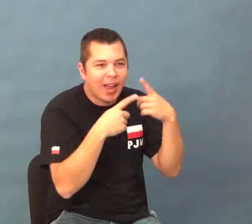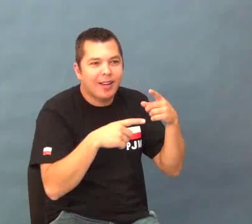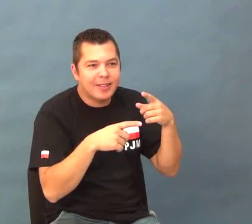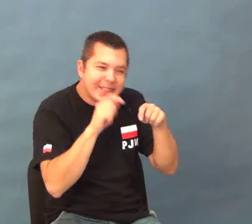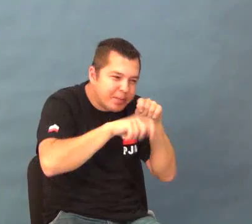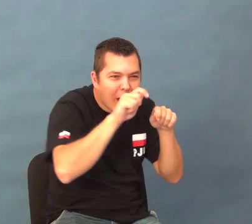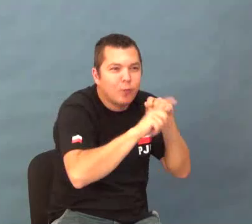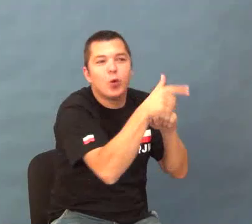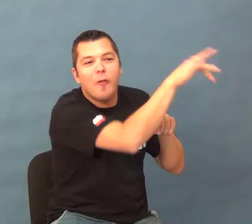Chce sprawdzić co jest w środku.